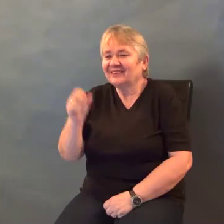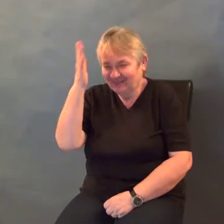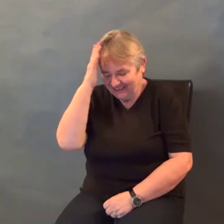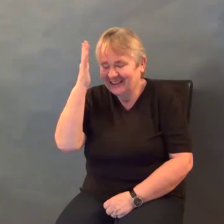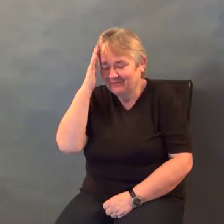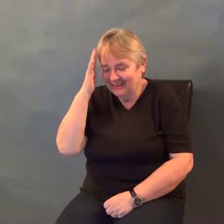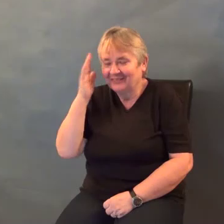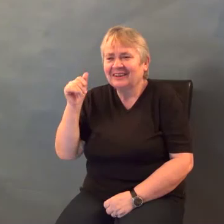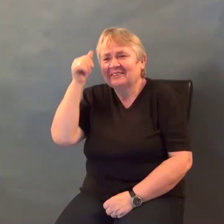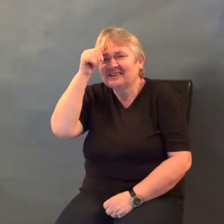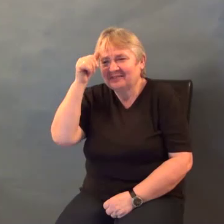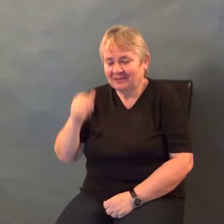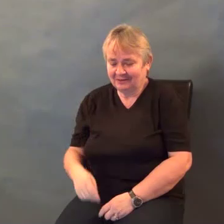Wiem, jak się nazywa?